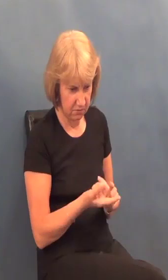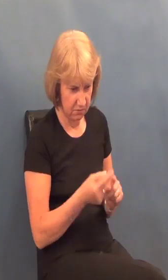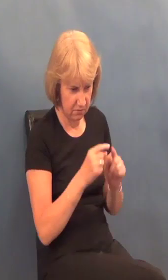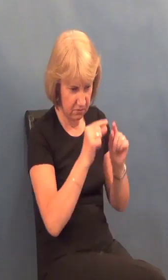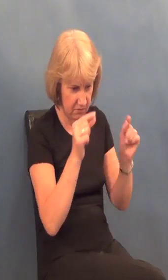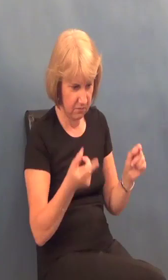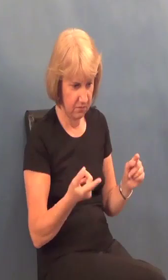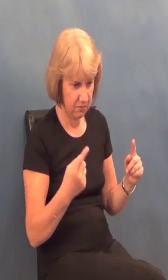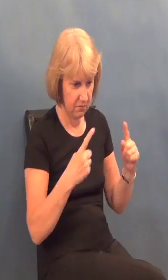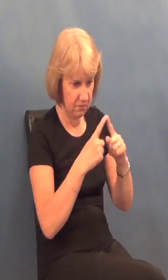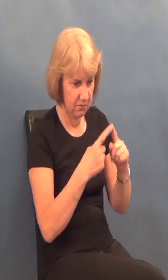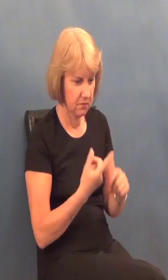Jest ramka wokół trójkątnego znaku.